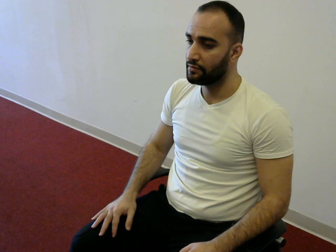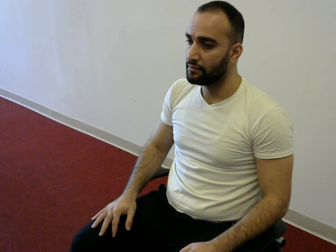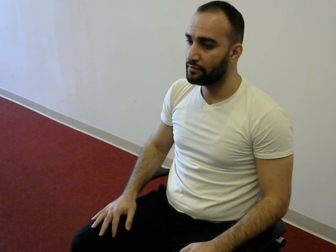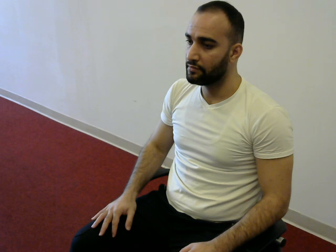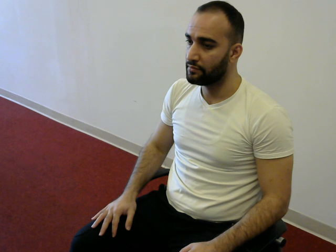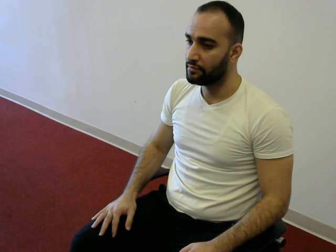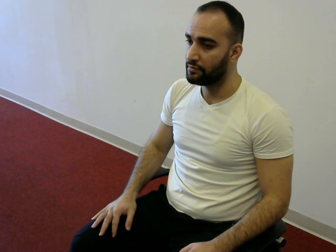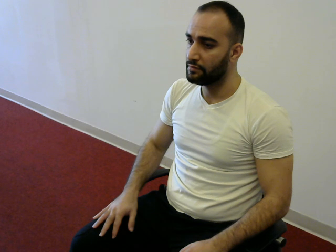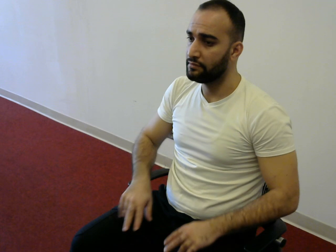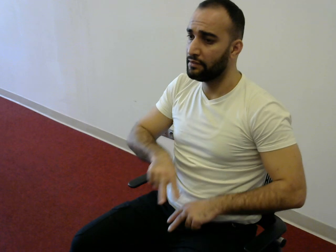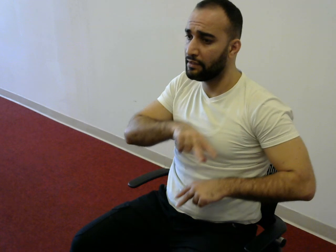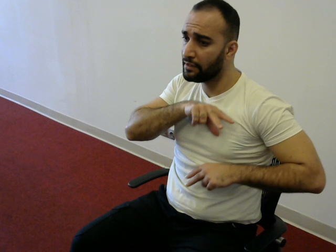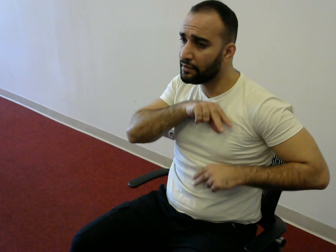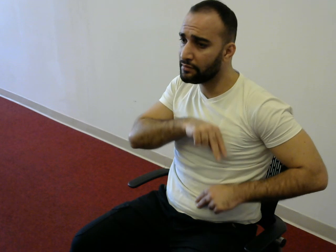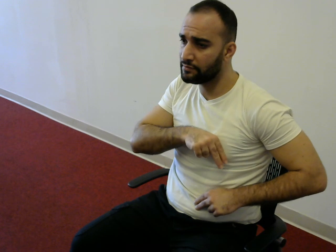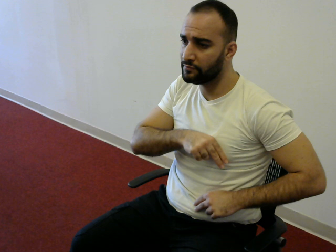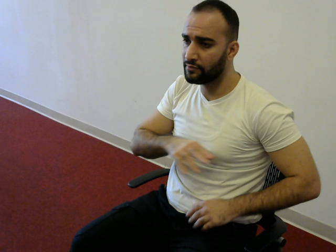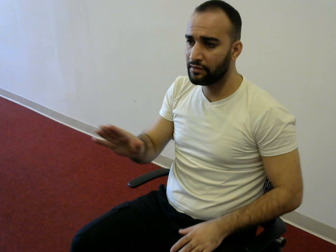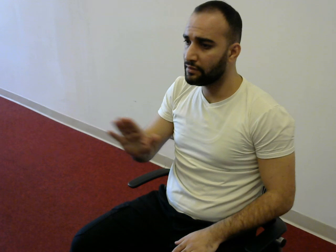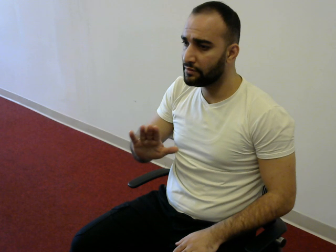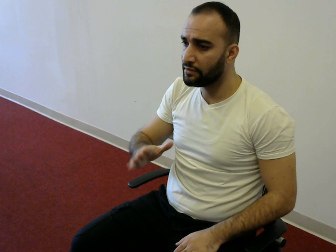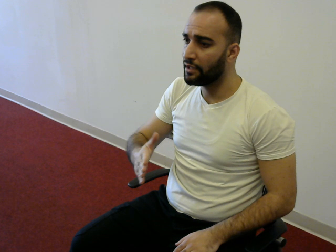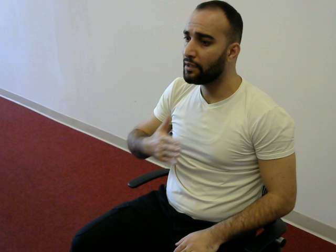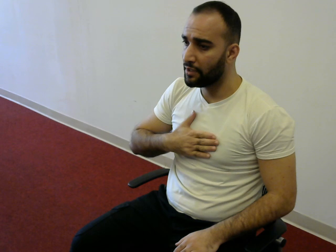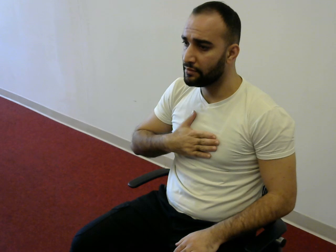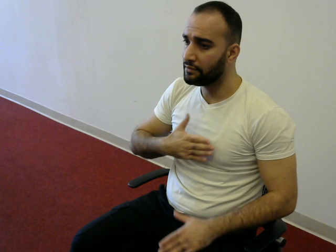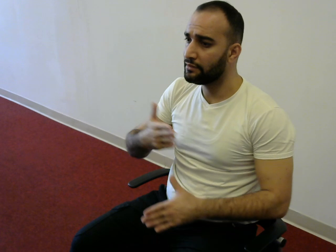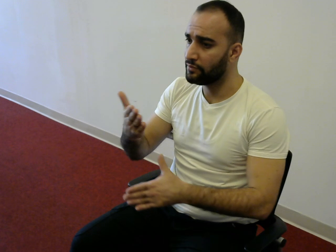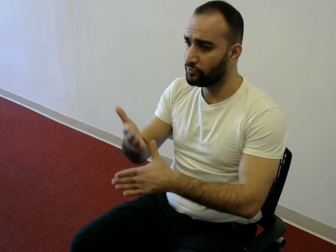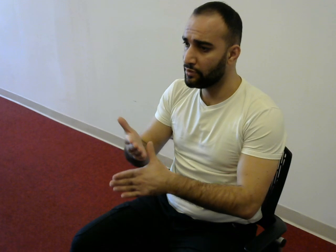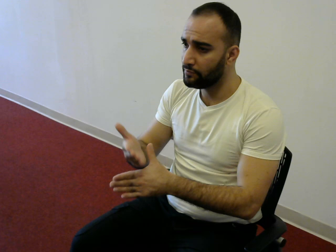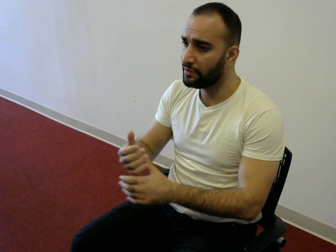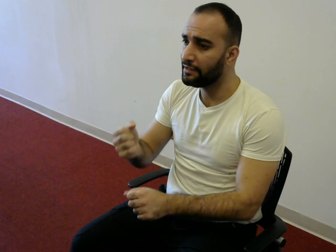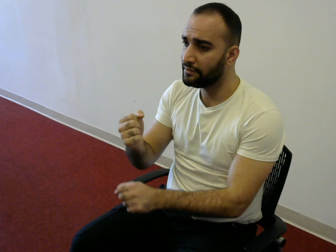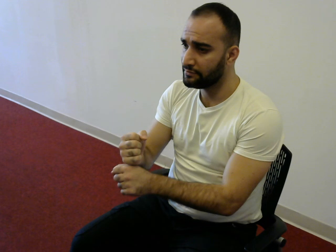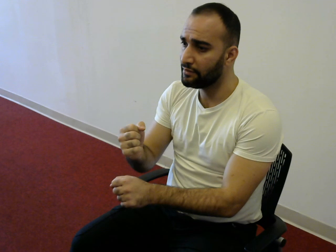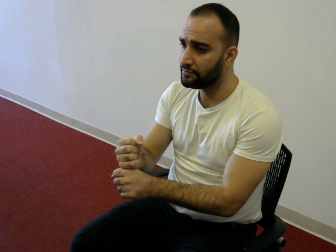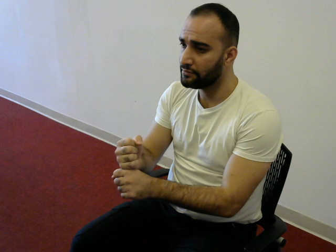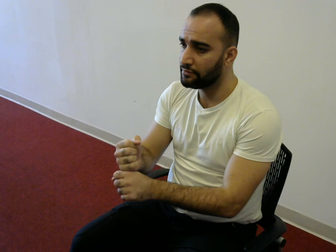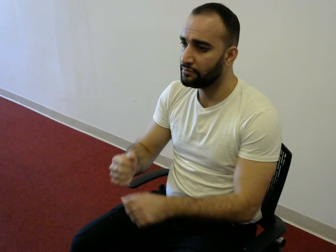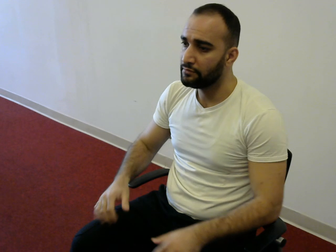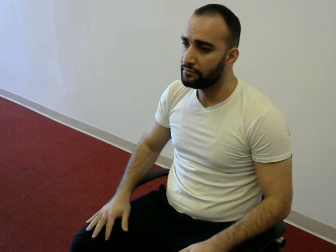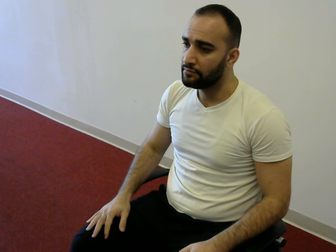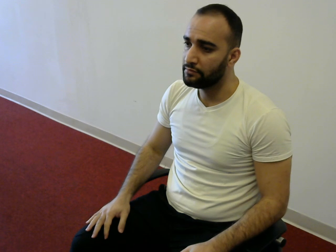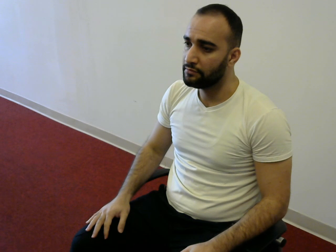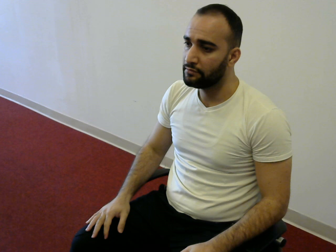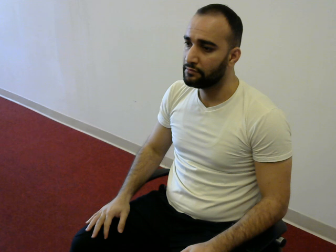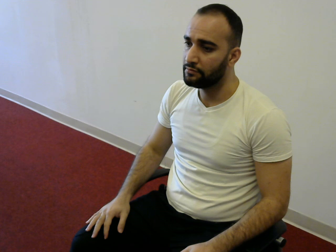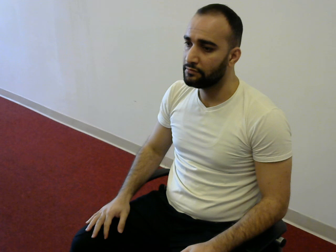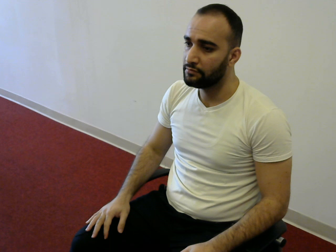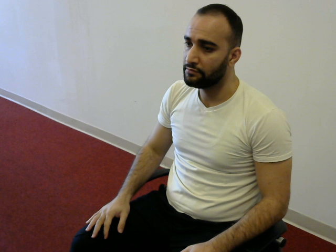Zəhmət olmasa, mənə kömək edin